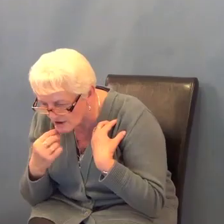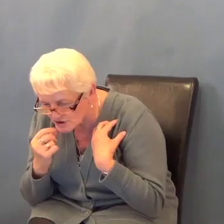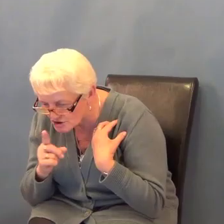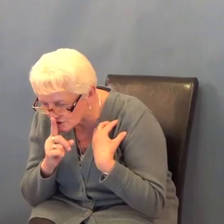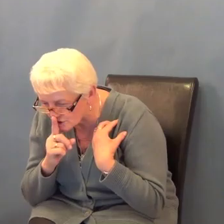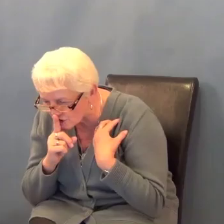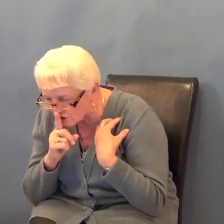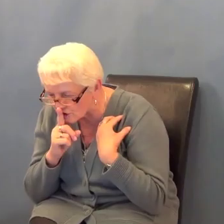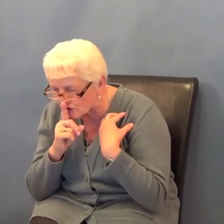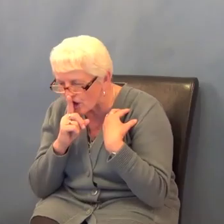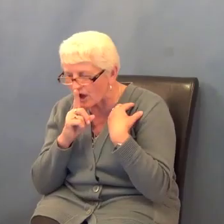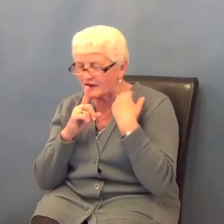Cicho.